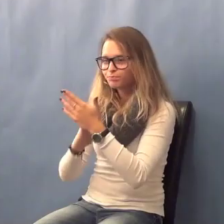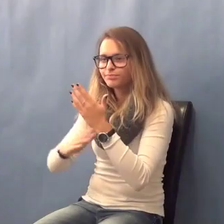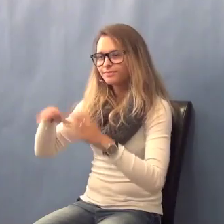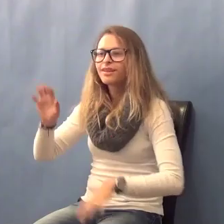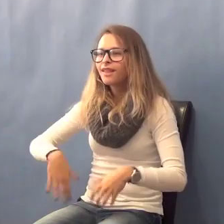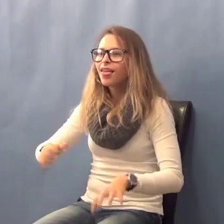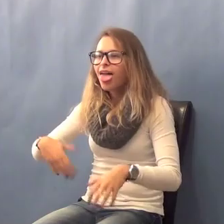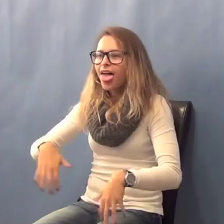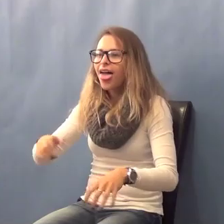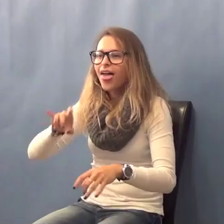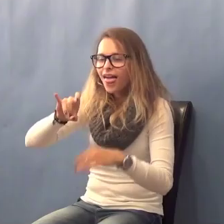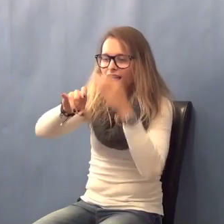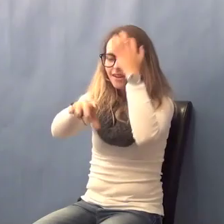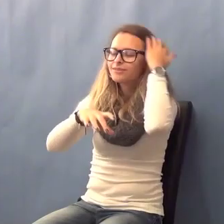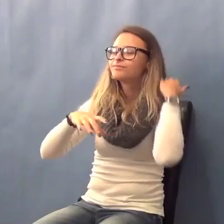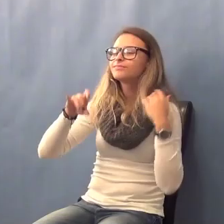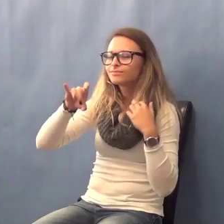Pies pobiegł.